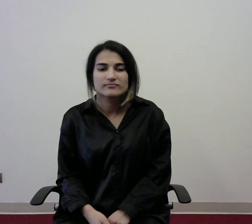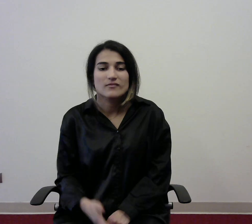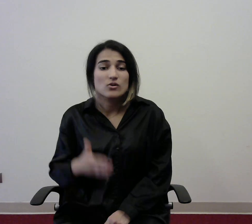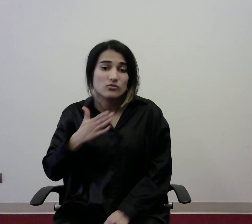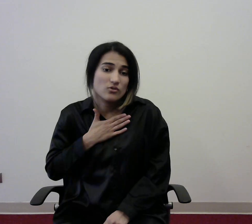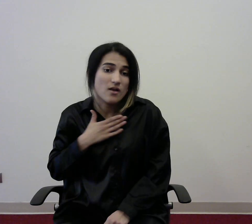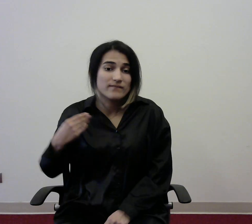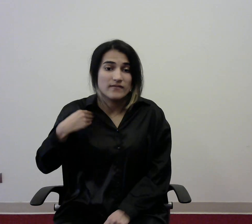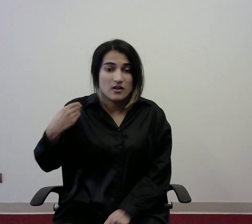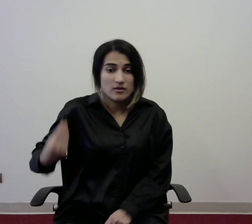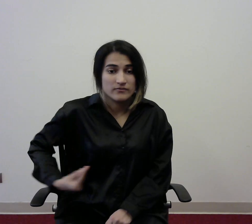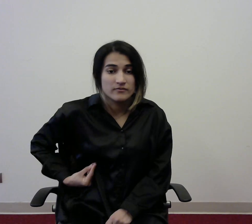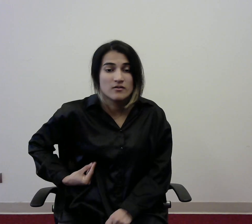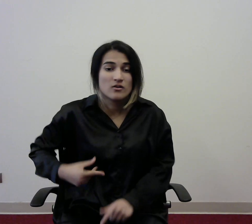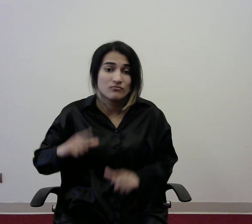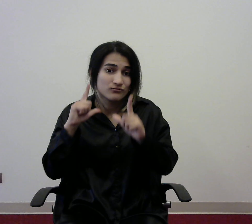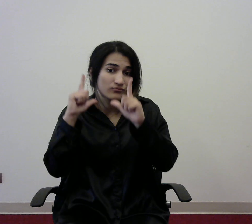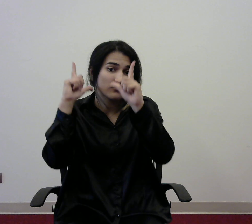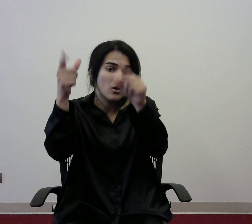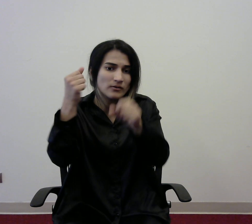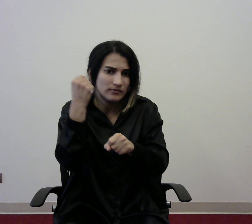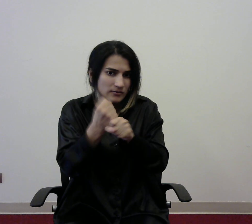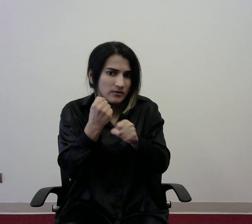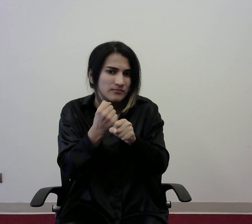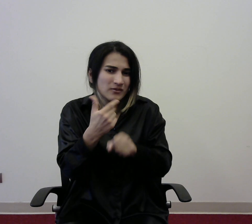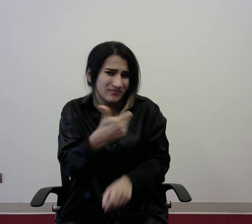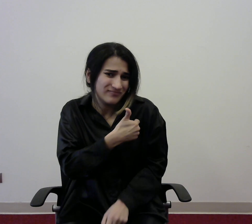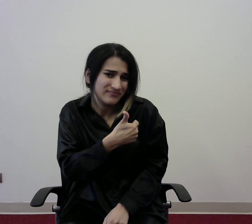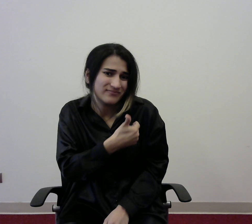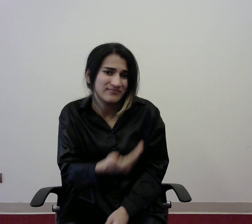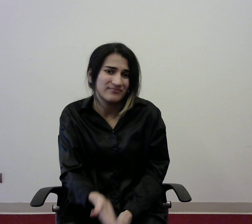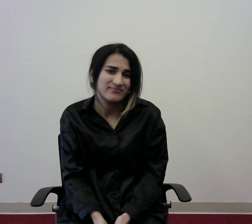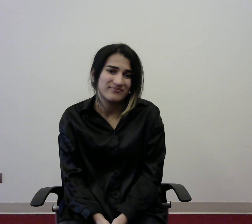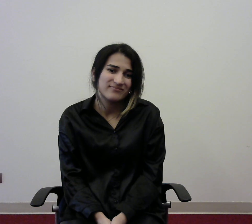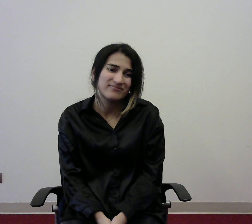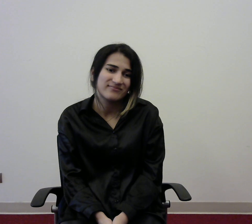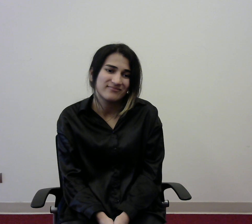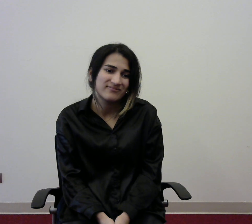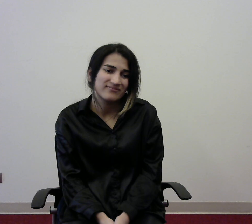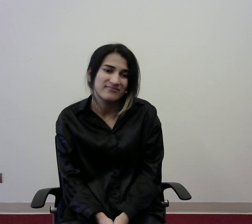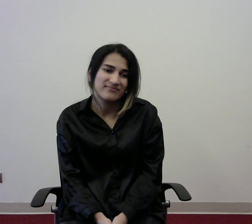Mən Fransaya səyahet etmək istəyirəm